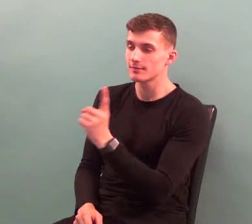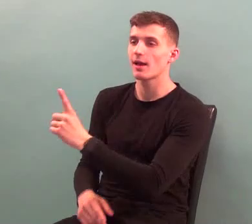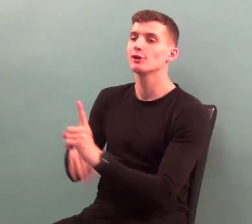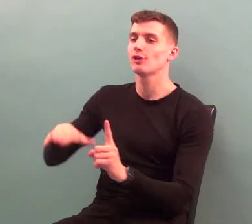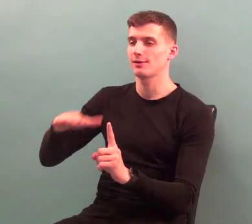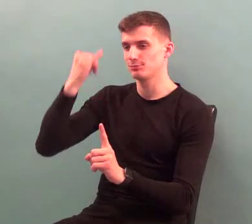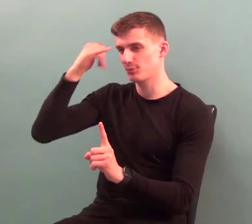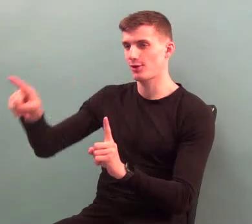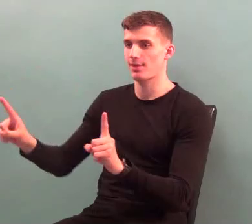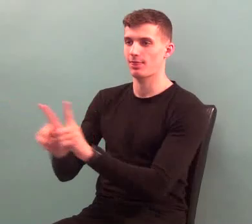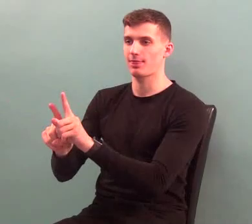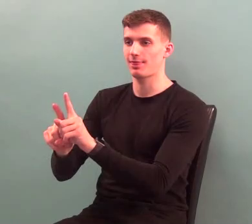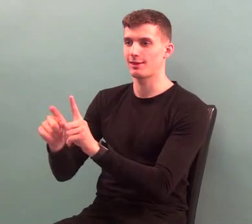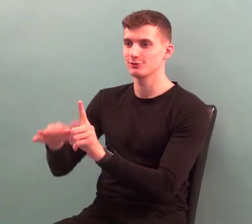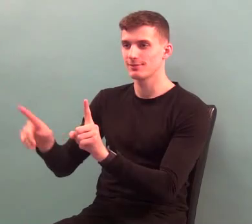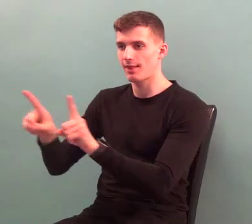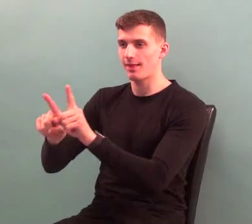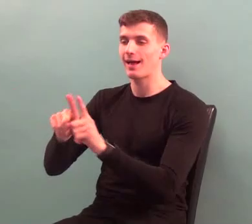Dziecko robi błąd, bo chce do niego dołączyć.